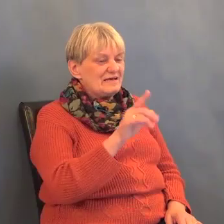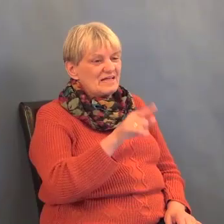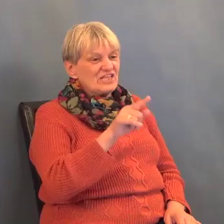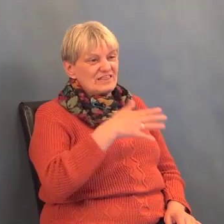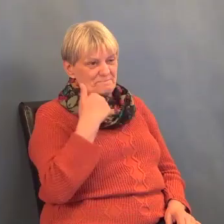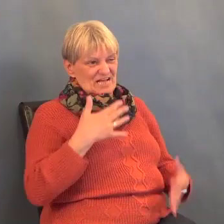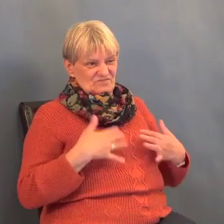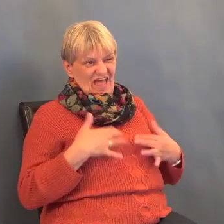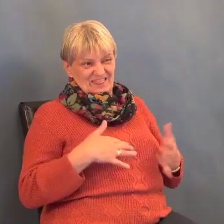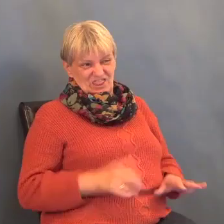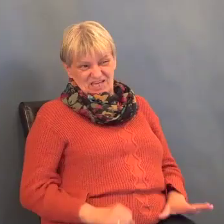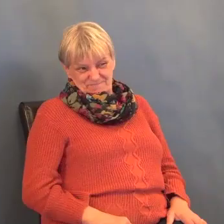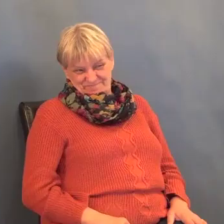Ty nie masz wanny?